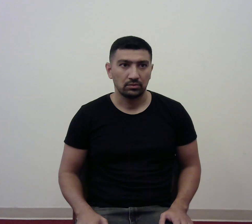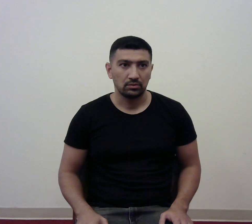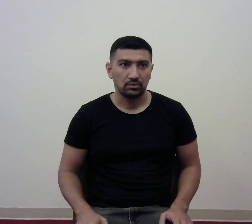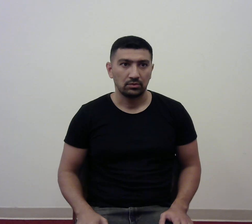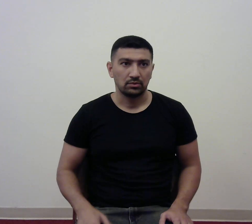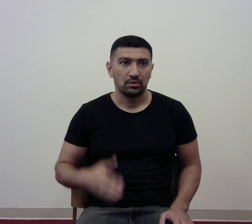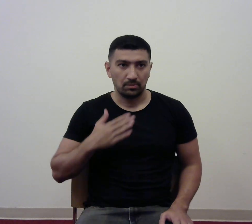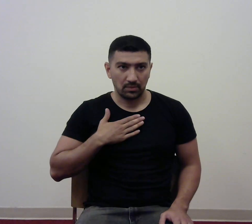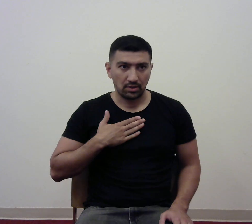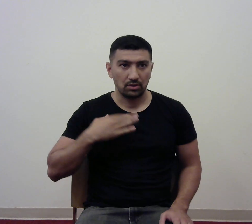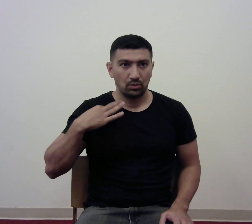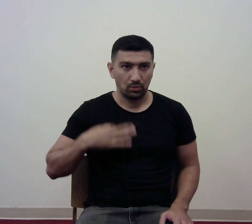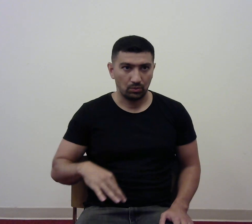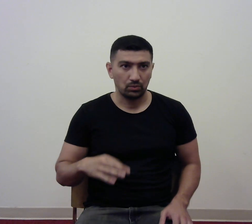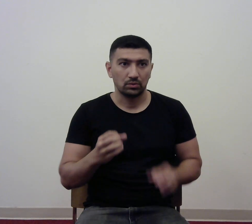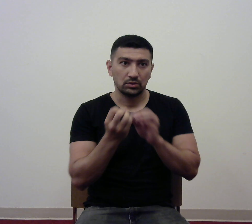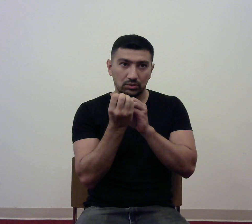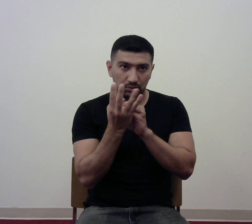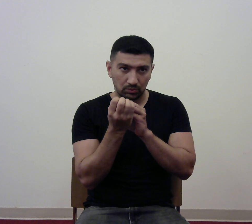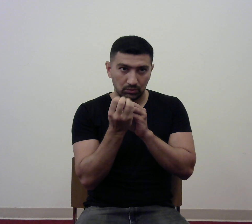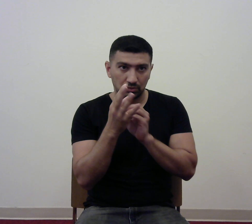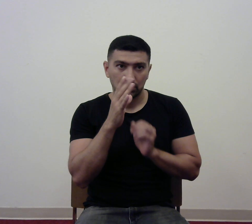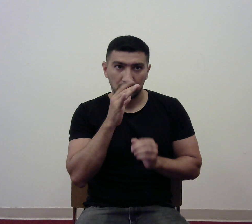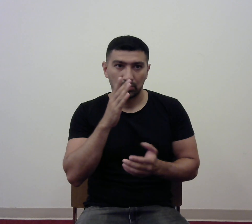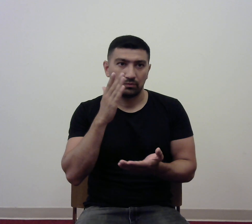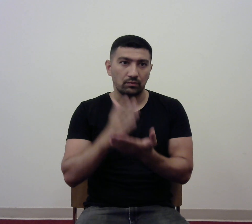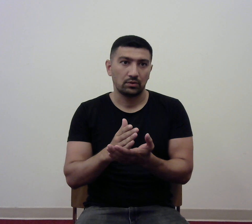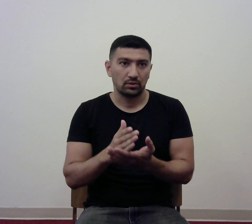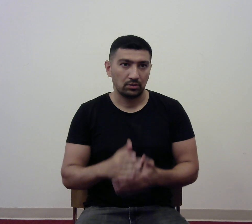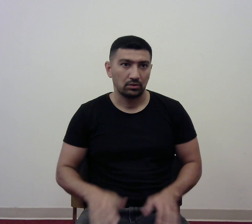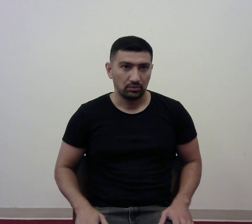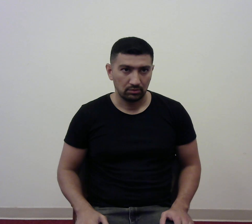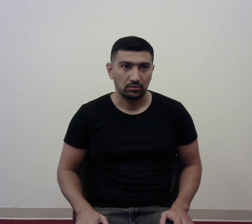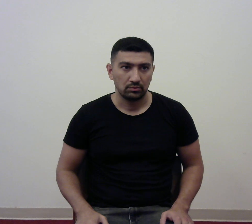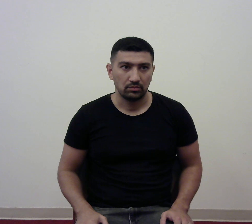Mənim oğlumun 14 yaşı var